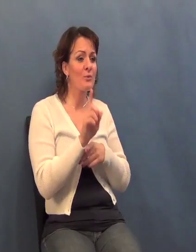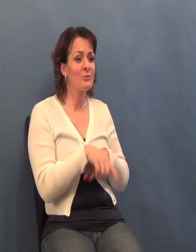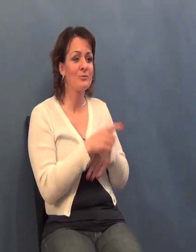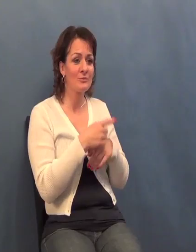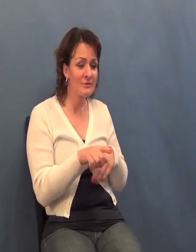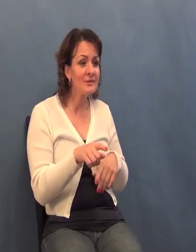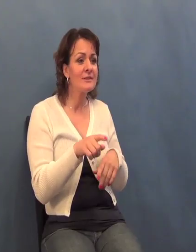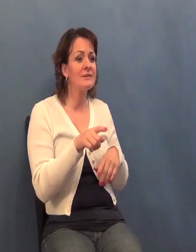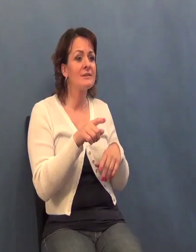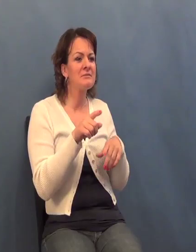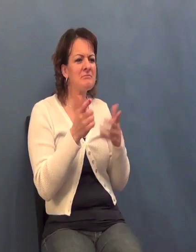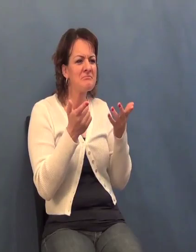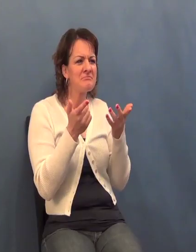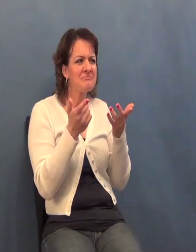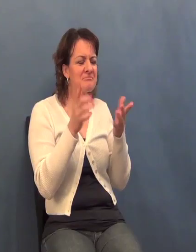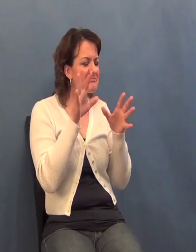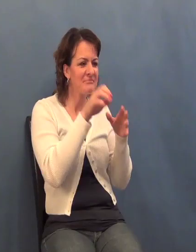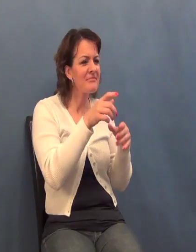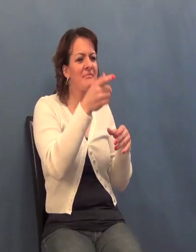I... złapał...